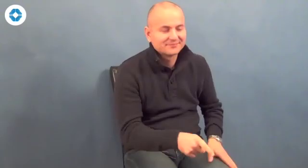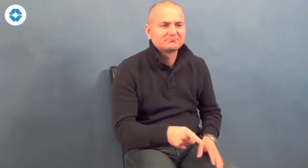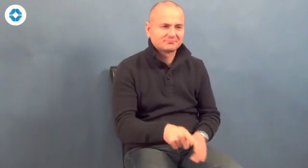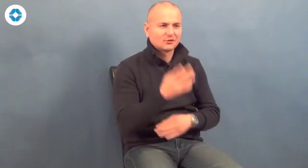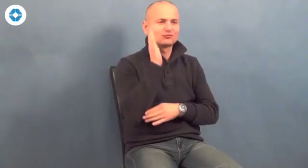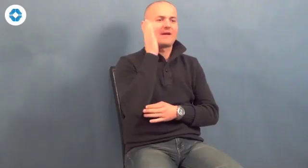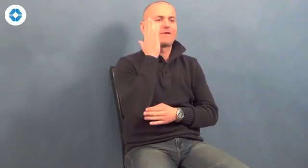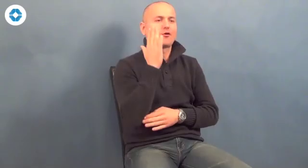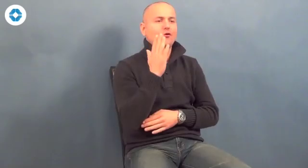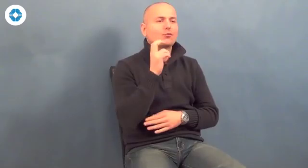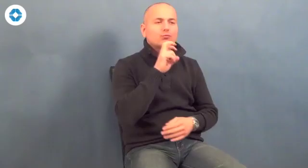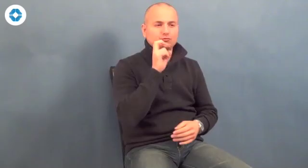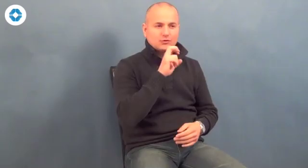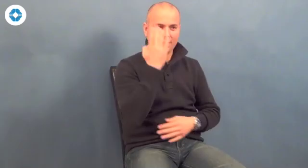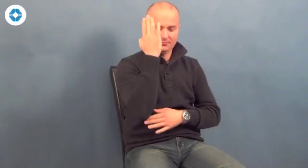Drzewo, grusza.